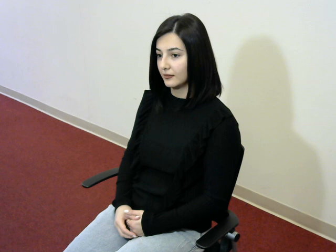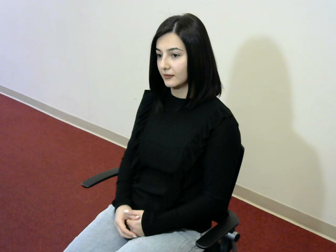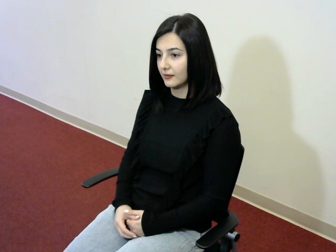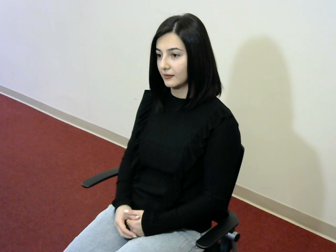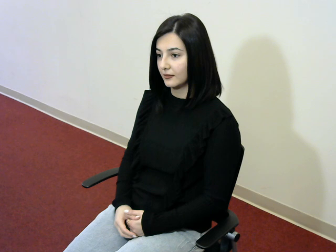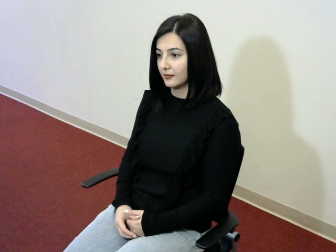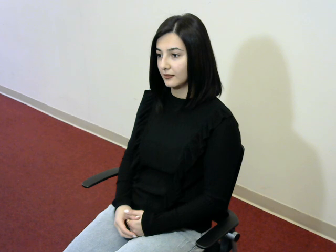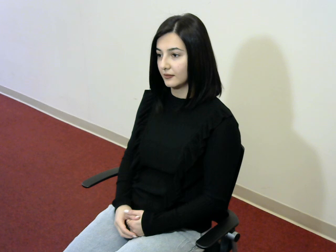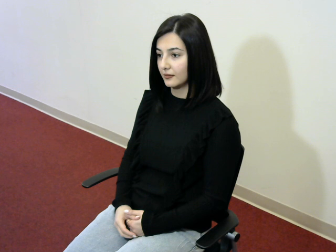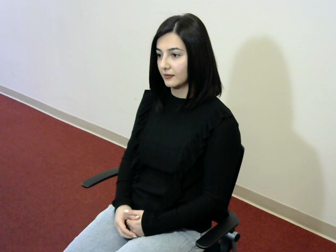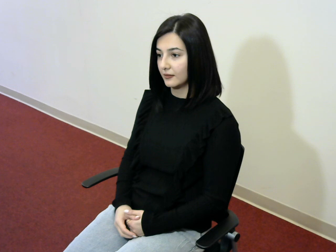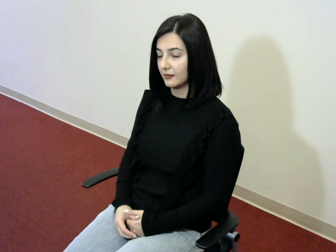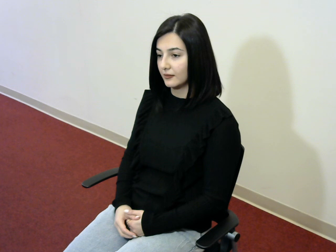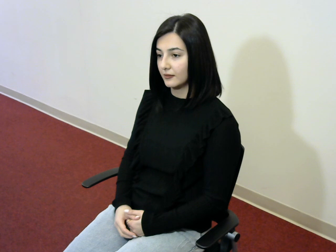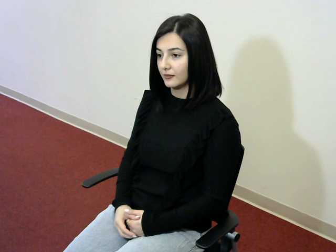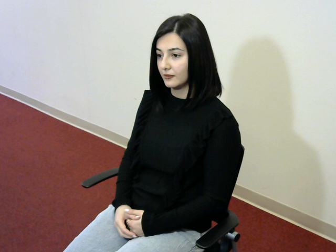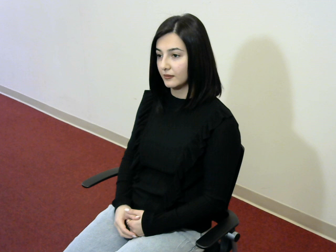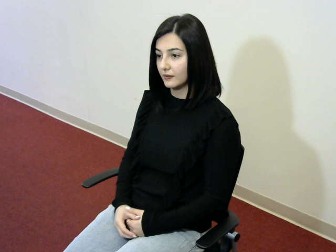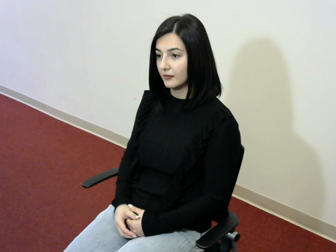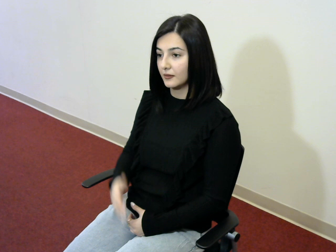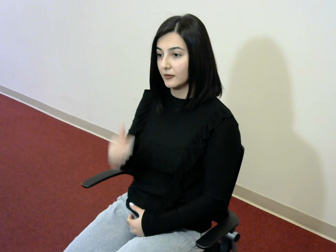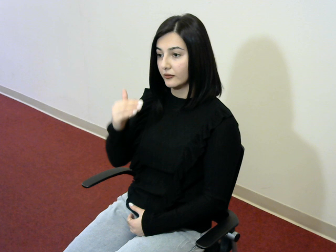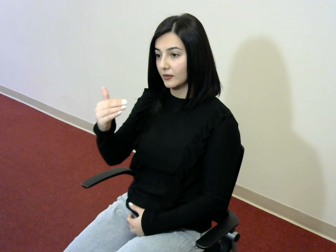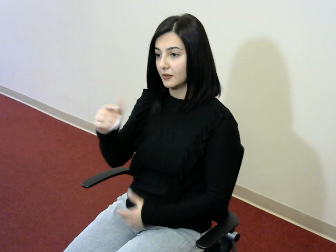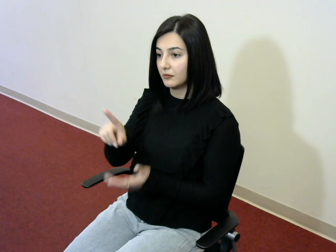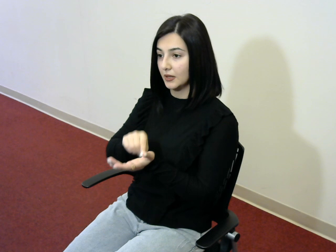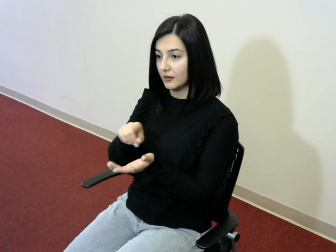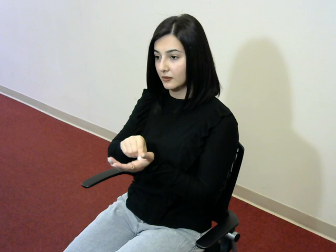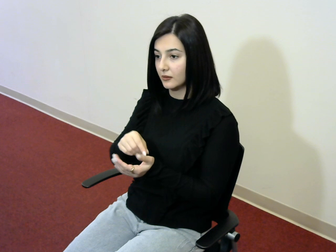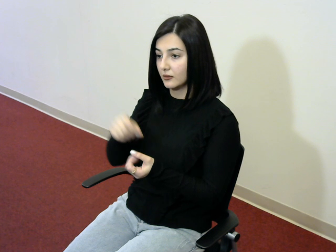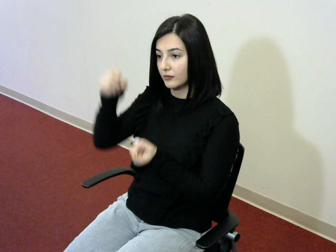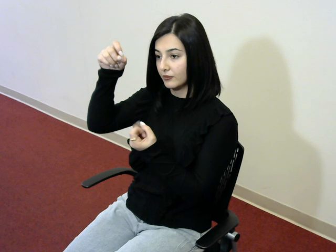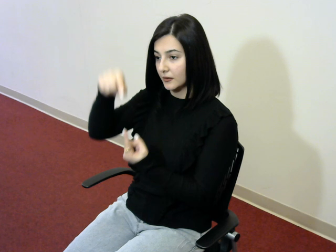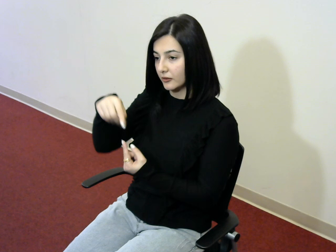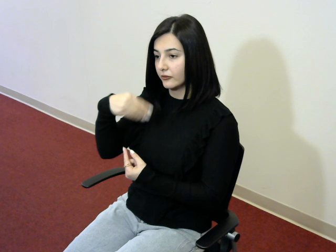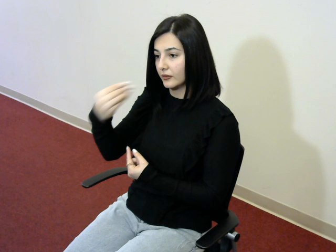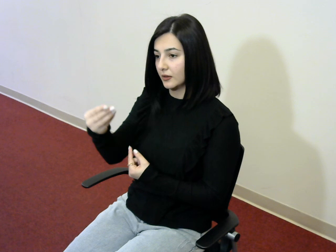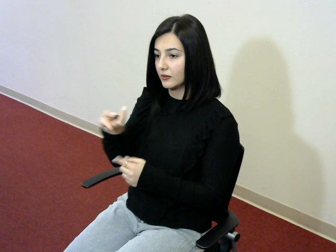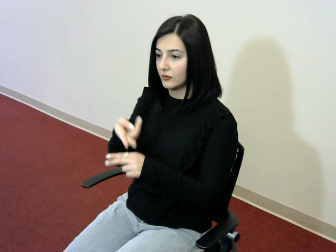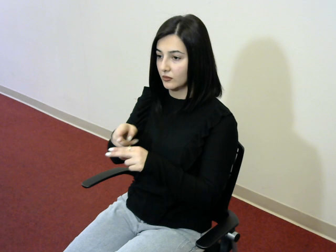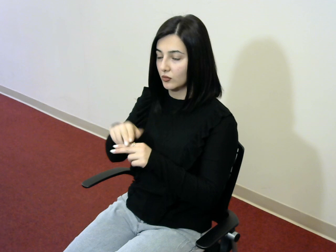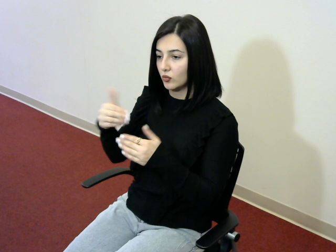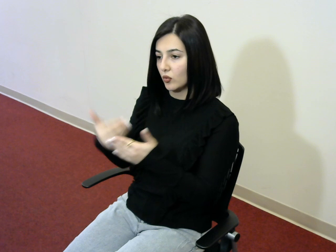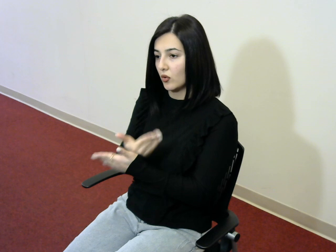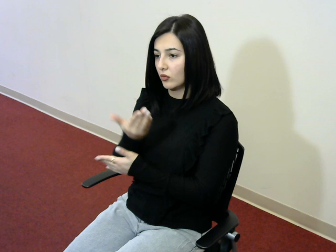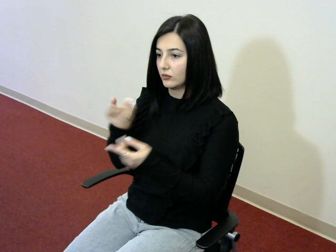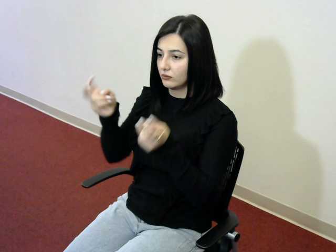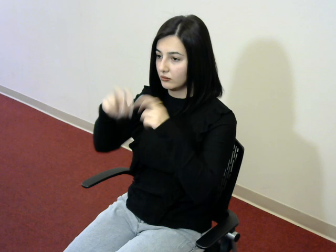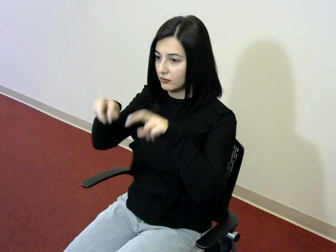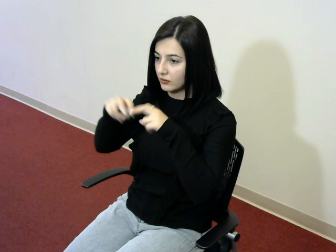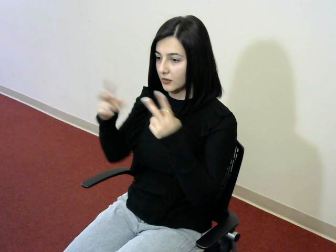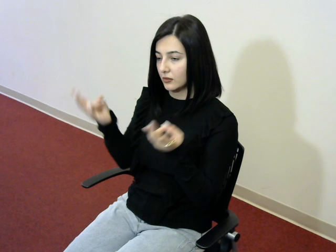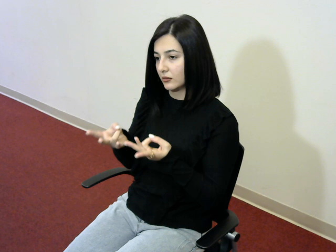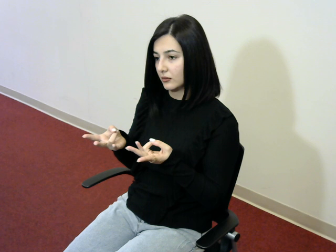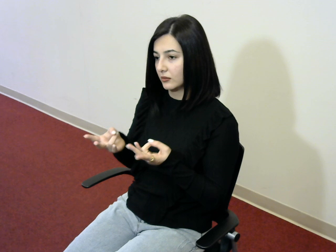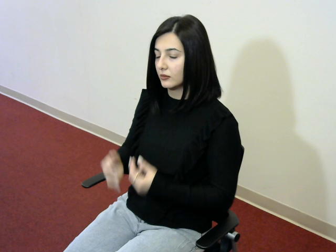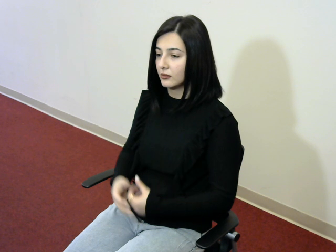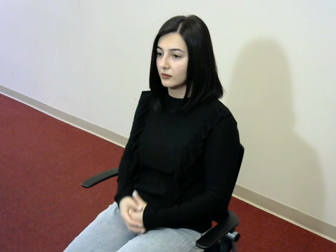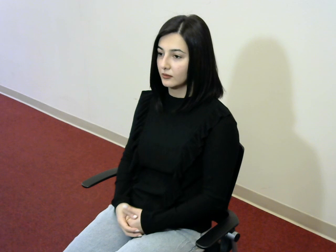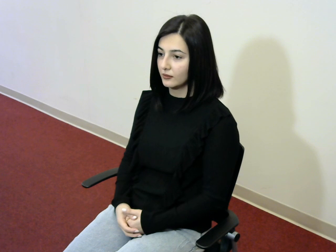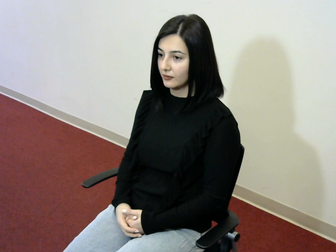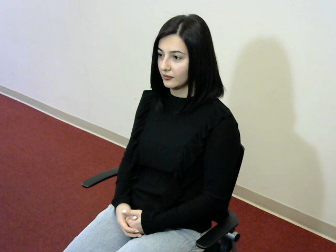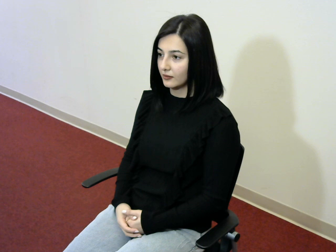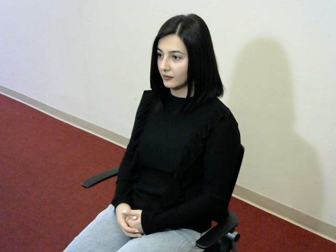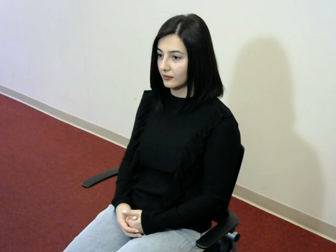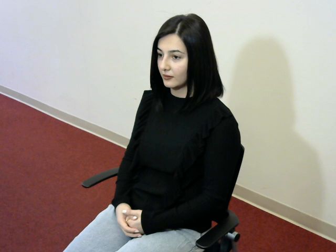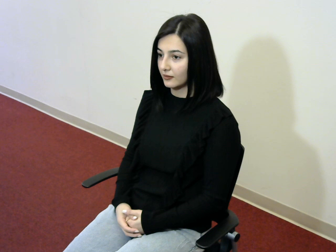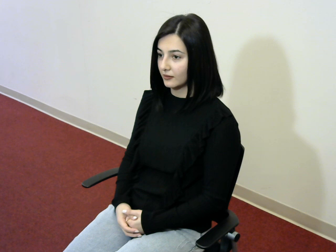Sizə pensiya təyin olunması üçün yenidən müayinə olunmalısınız